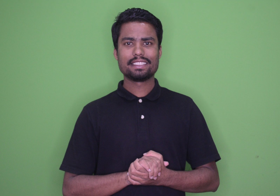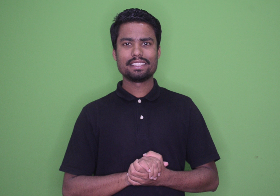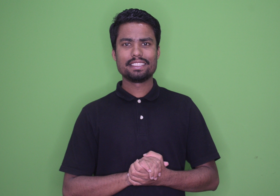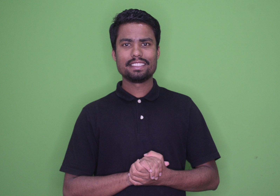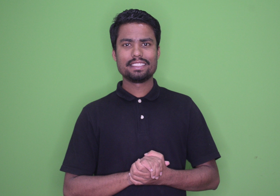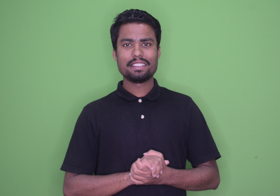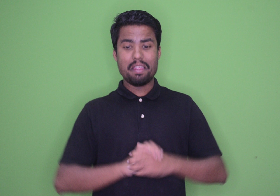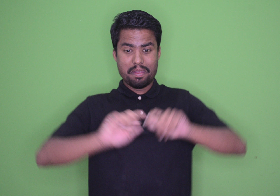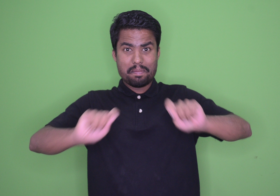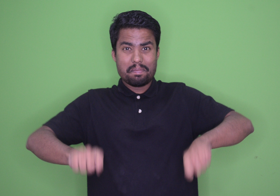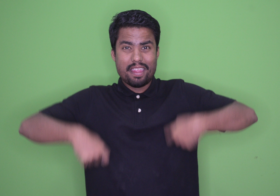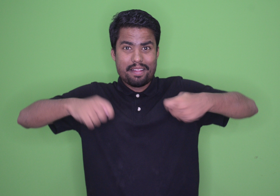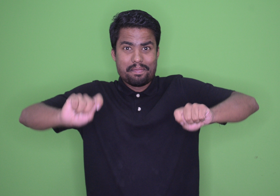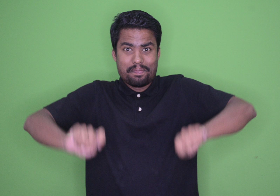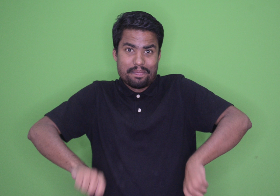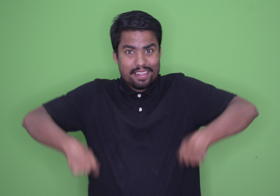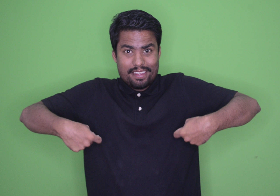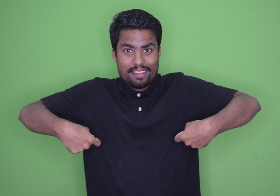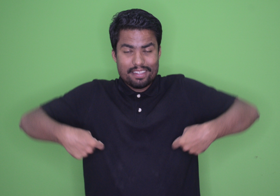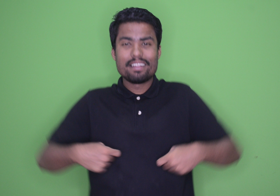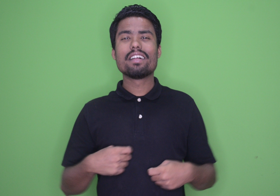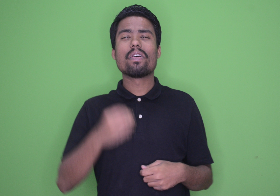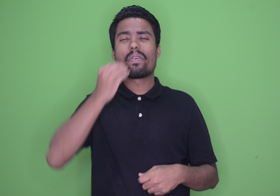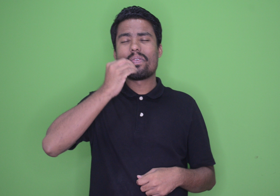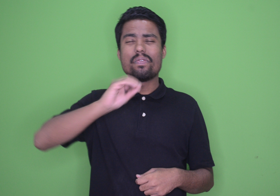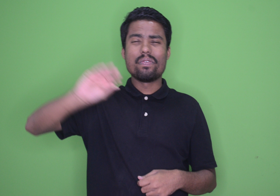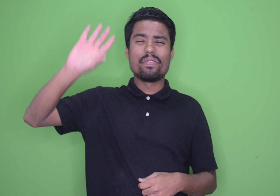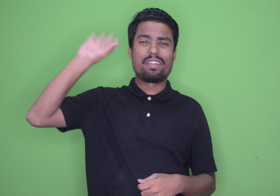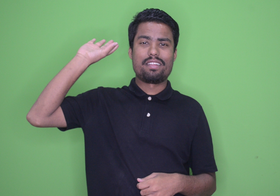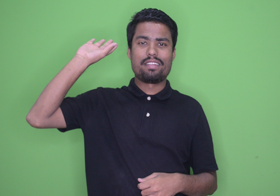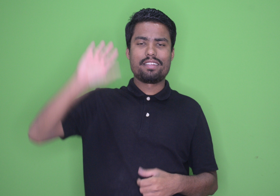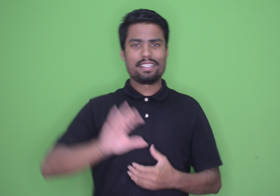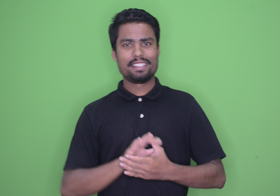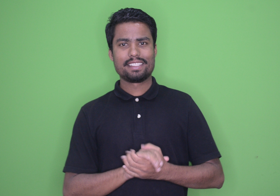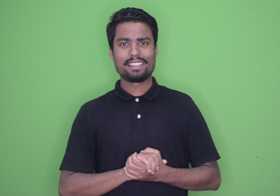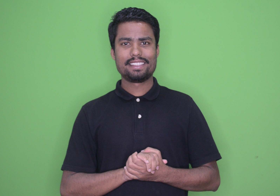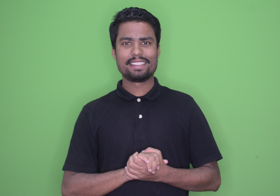pants are old